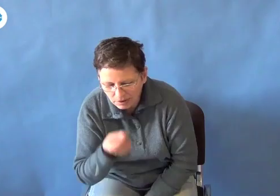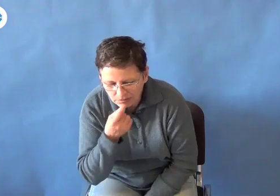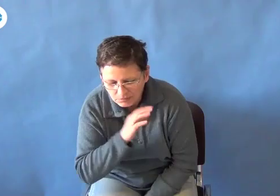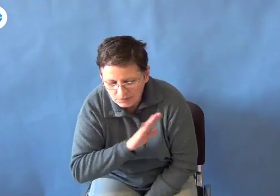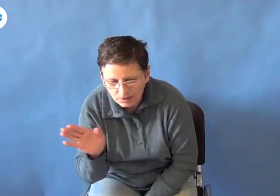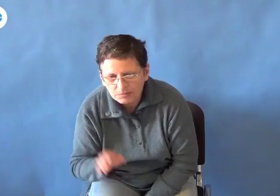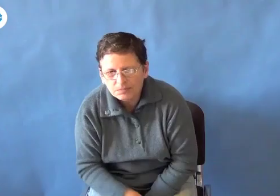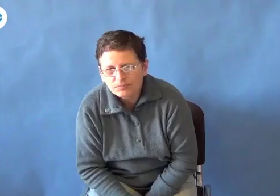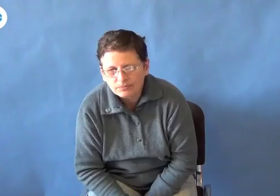Nie wolno jeść.